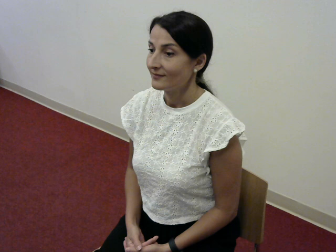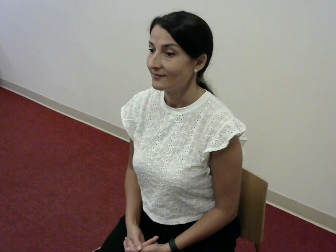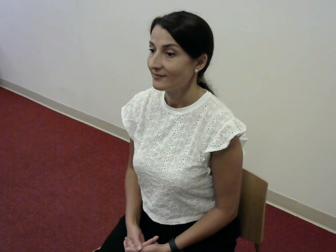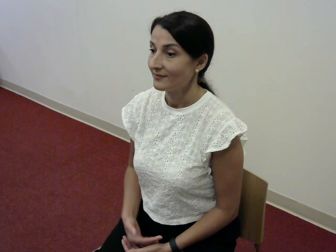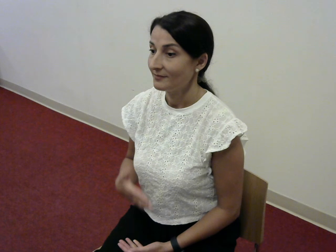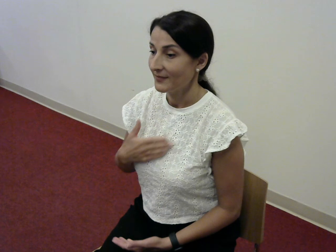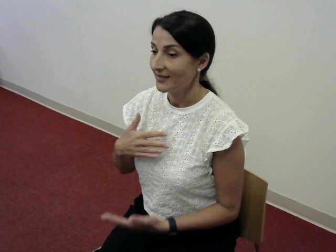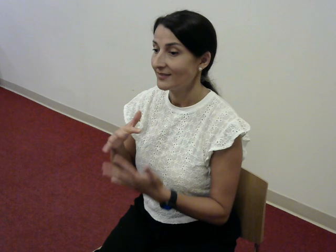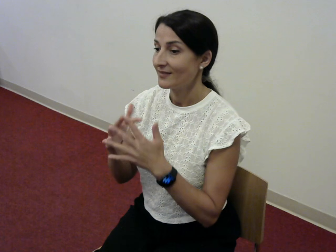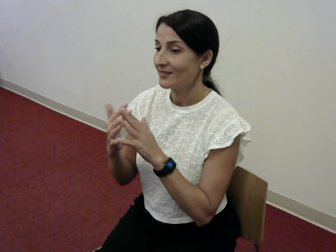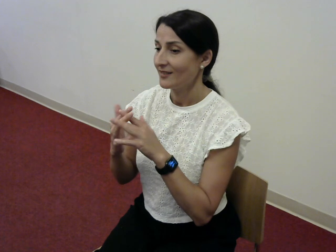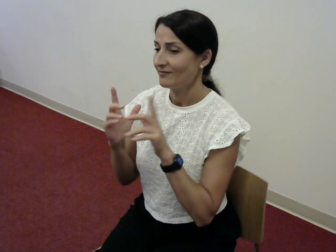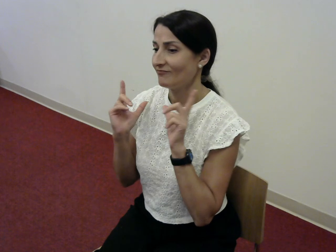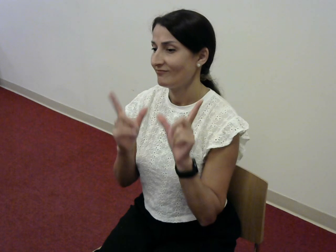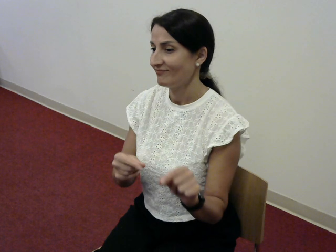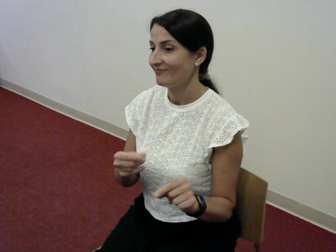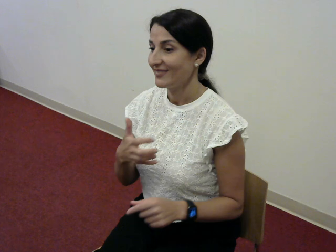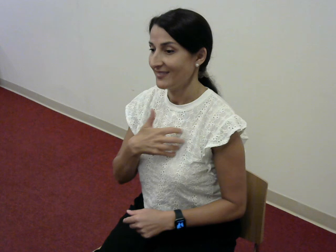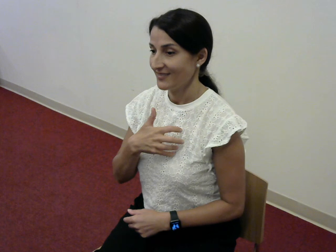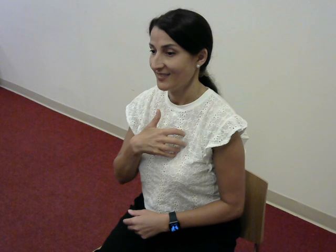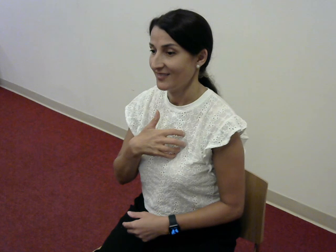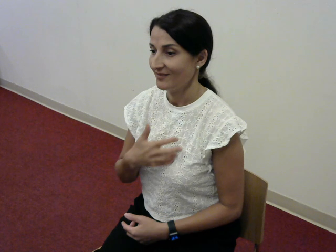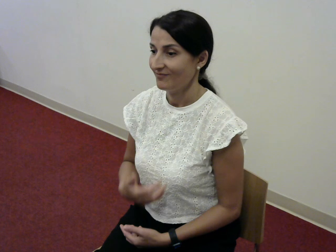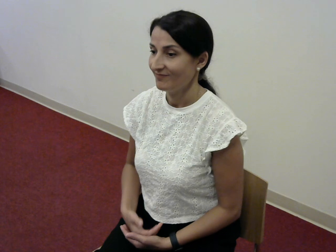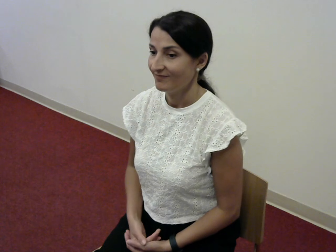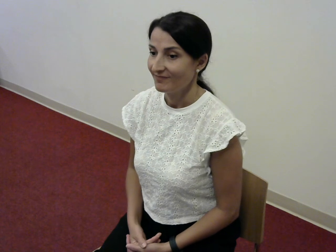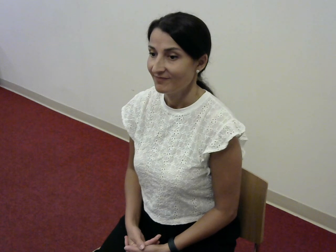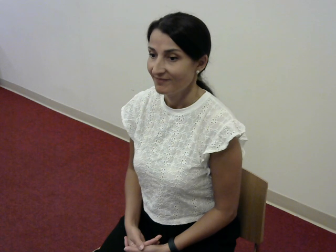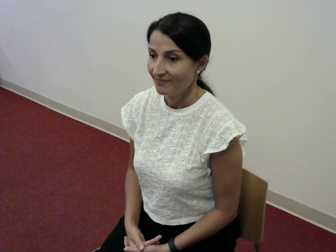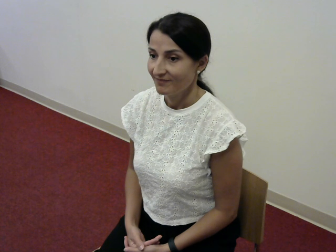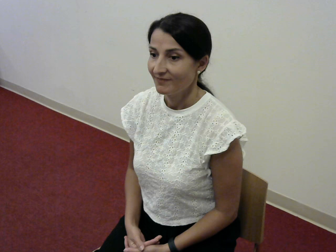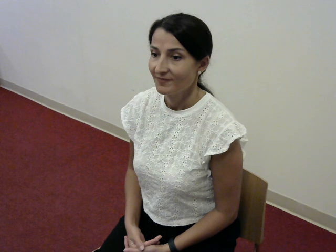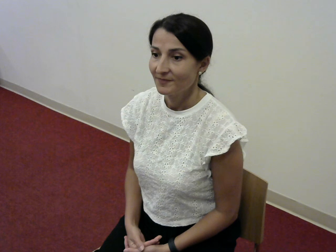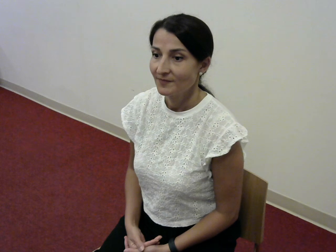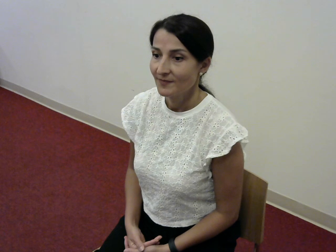Mən kəndə getmək istəyirəm